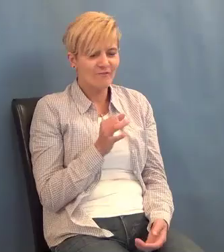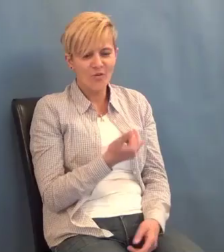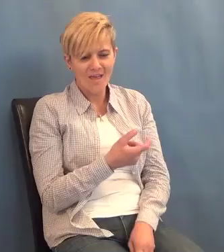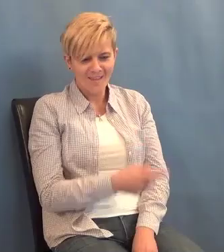Czuję.